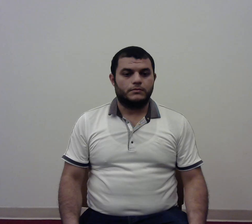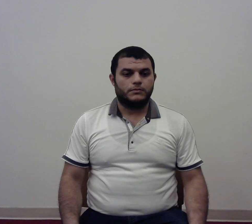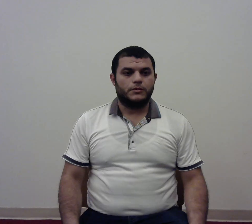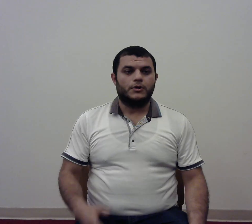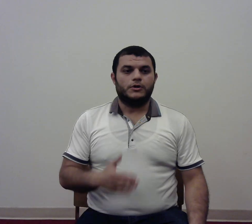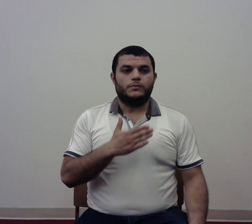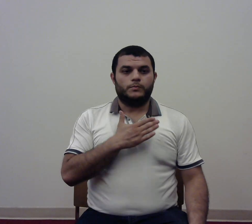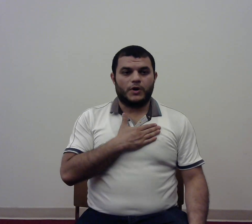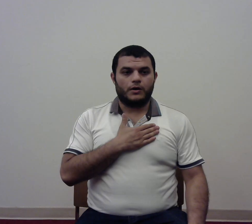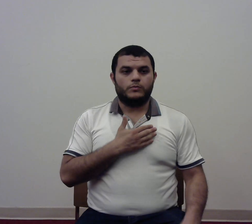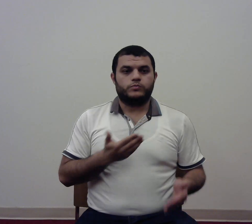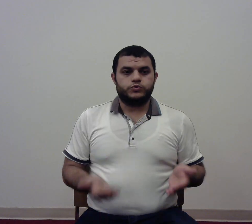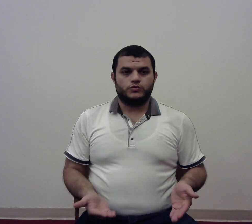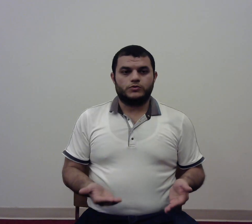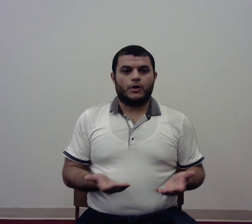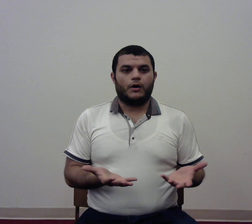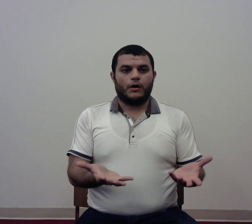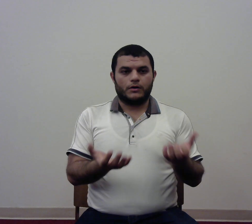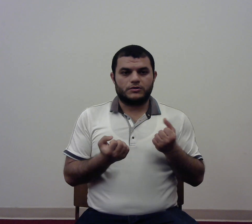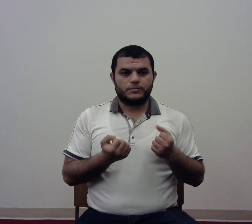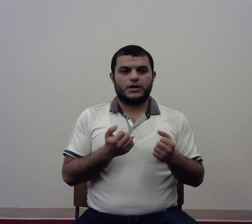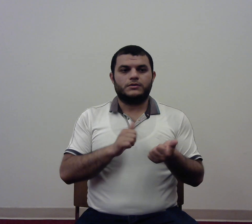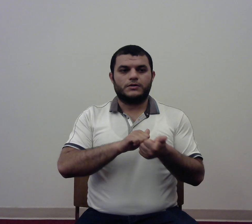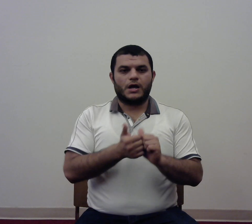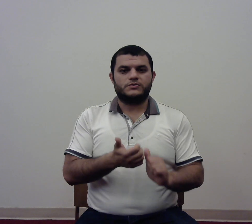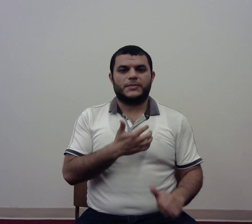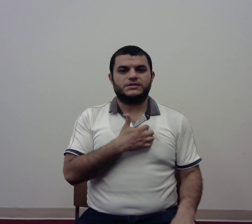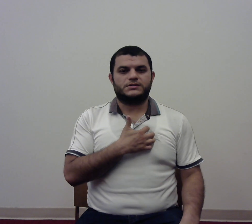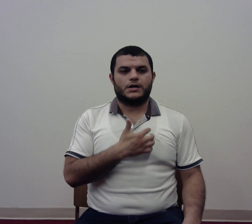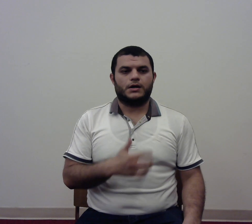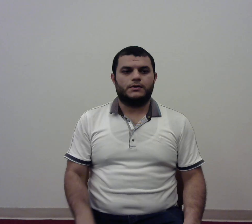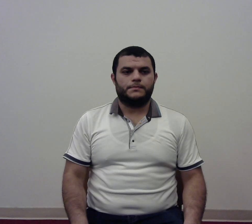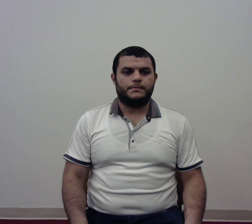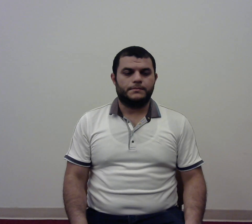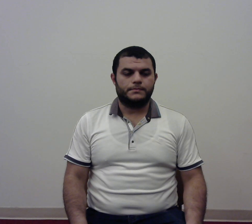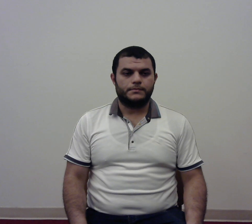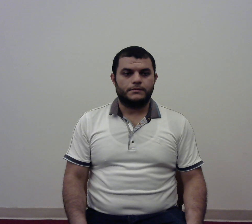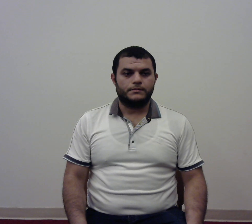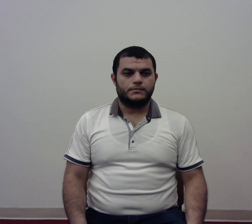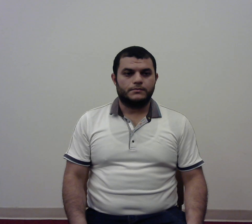Mən buradan aldıqlarımı dəyişmək istəyirəm